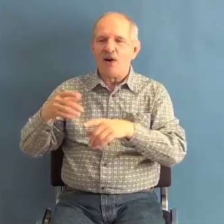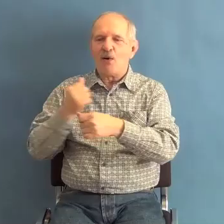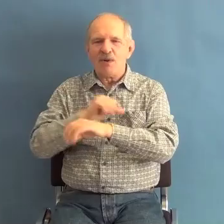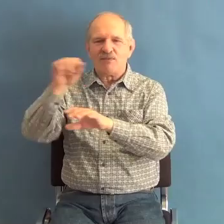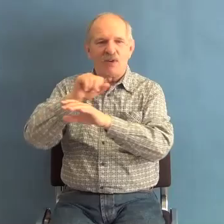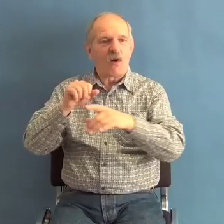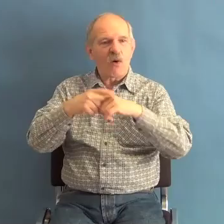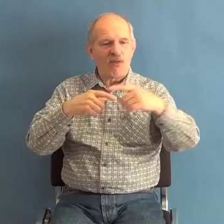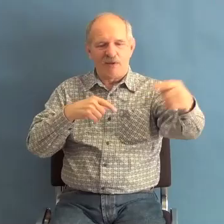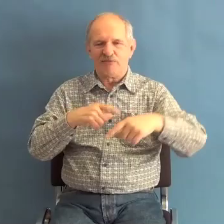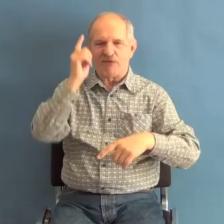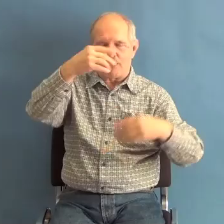Ktoś myje auto, więc jest postawiony zakaz wchodzenia dla koni.